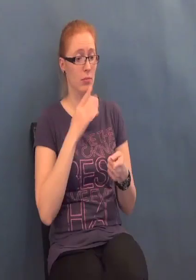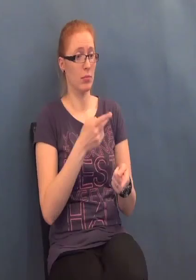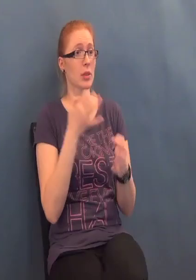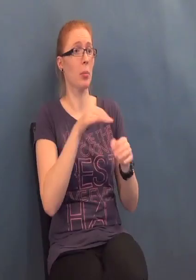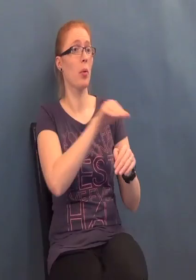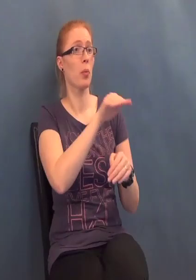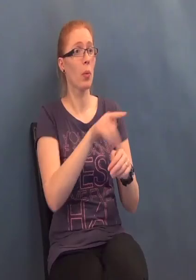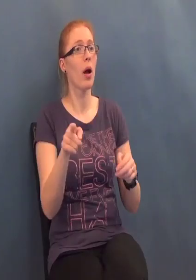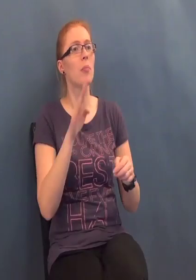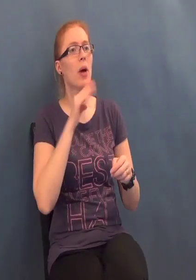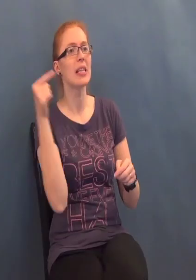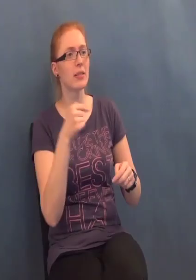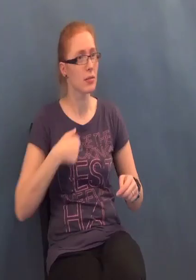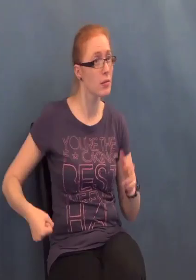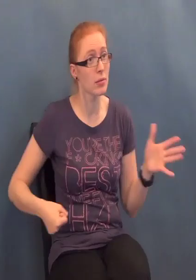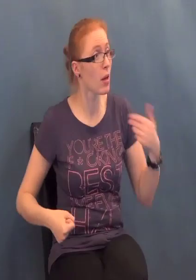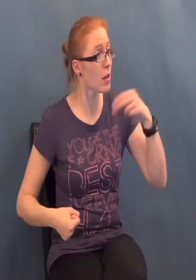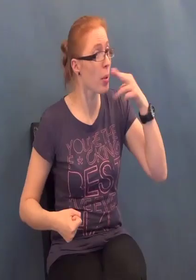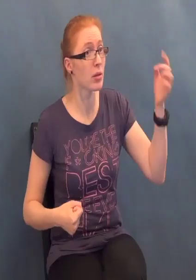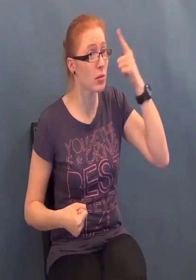Samochody jeżdżą, a ludzie mają jakieś sprawy i biegają z teczką w ręku, nie patrząc na samochody.